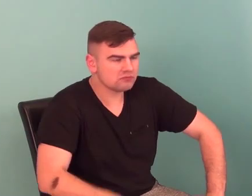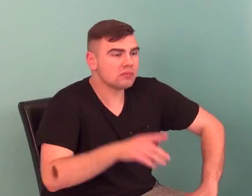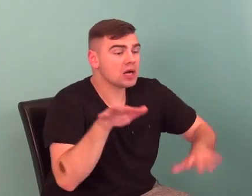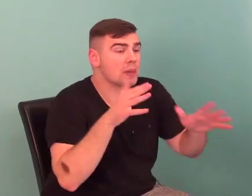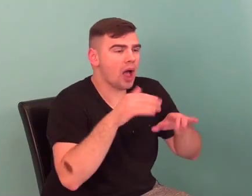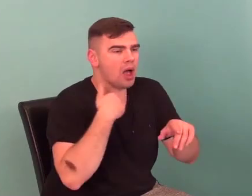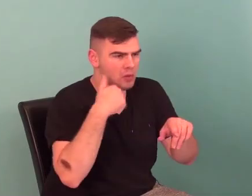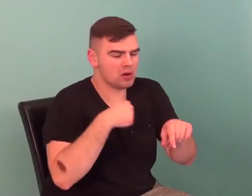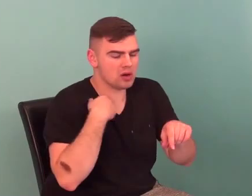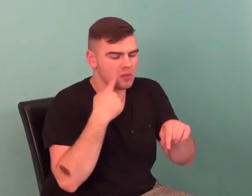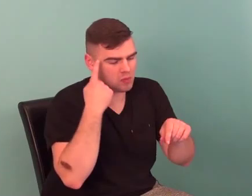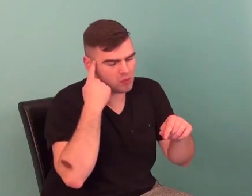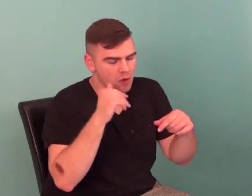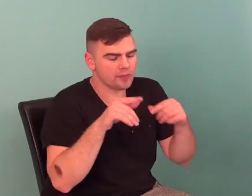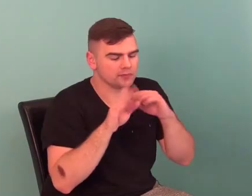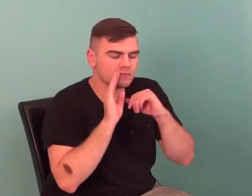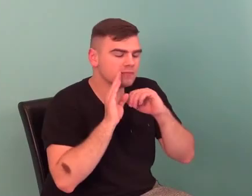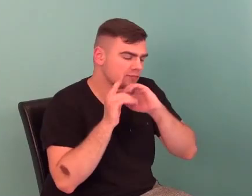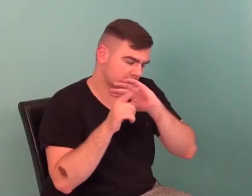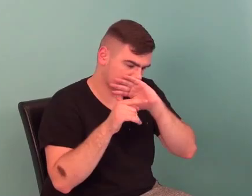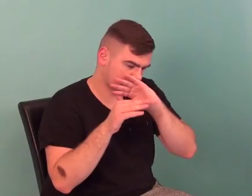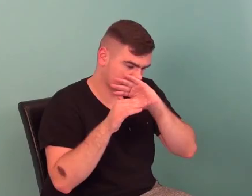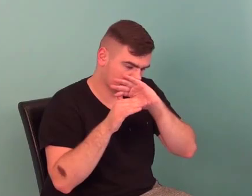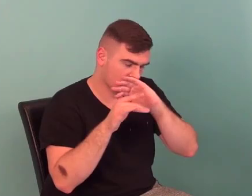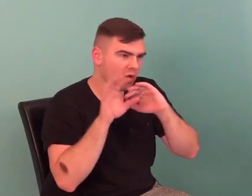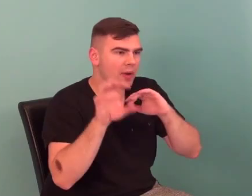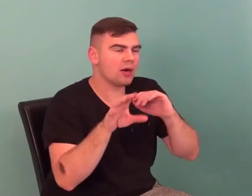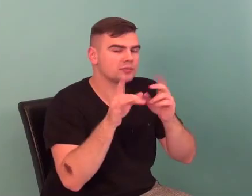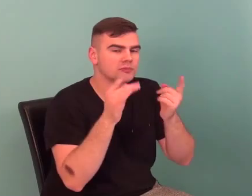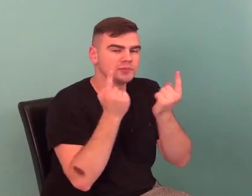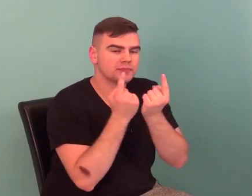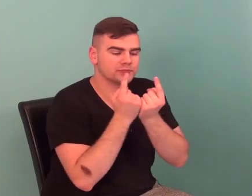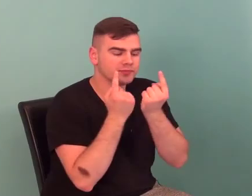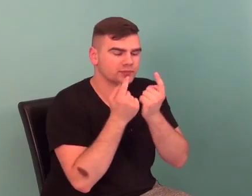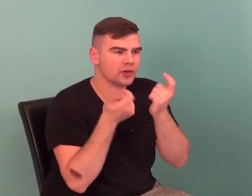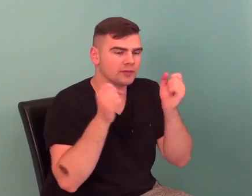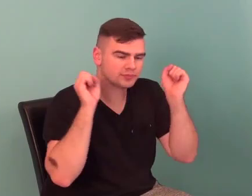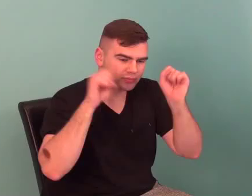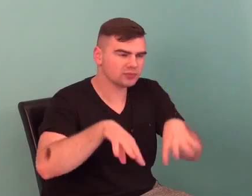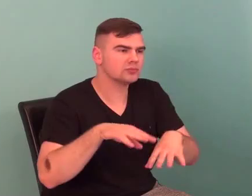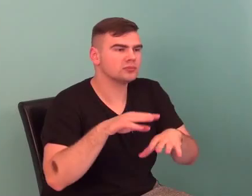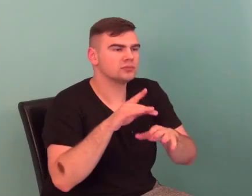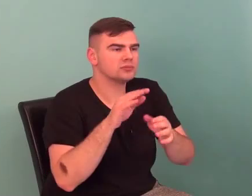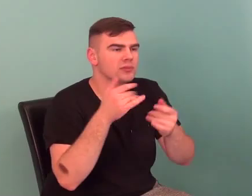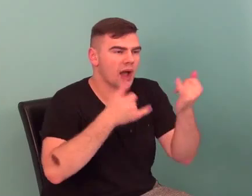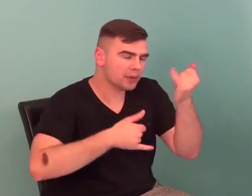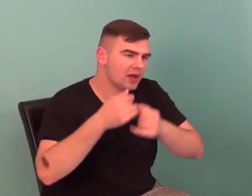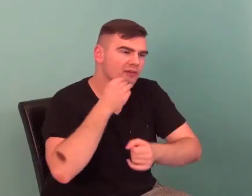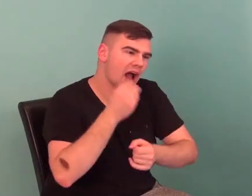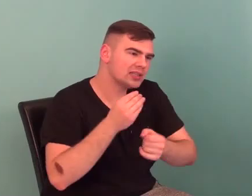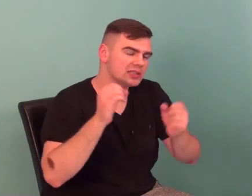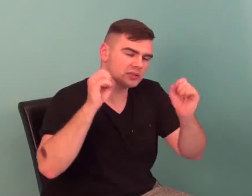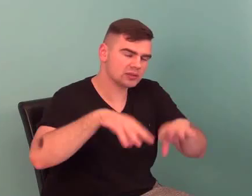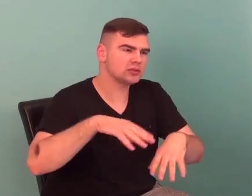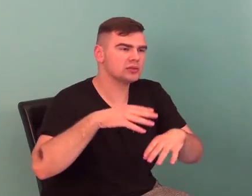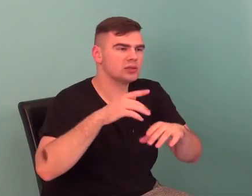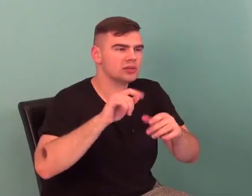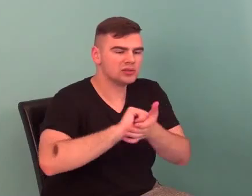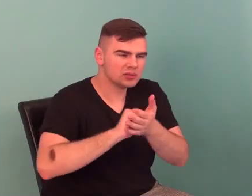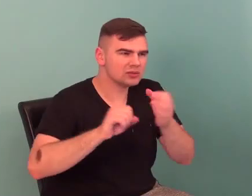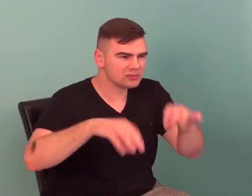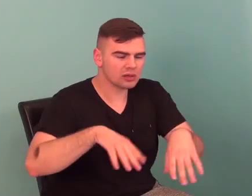Taki znak można spotkać na przykład w fabryce chemikaliów, to tam ktoś wrzuca do wanny jakieś chemikalia lub jakiś kwas.